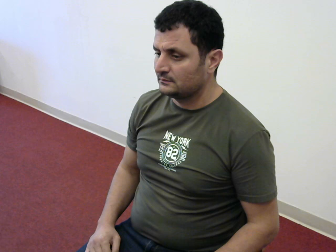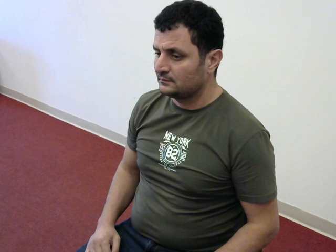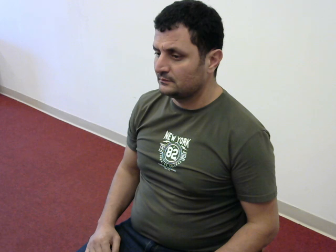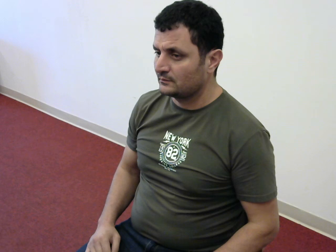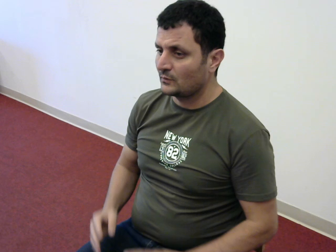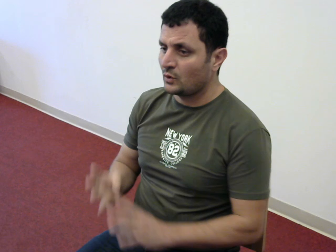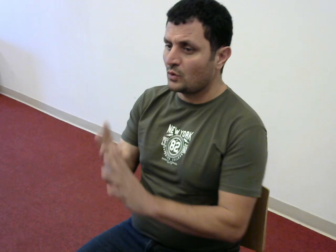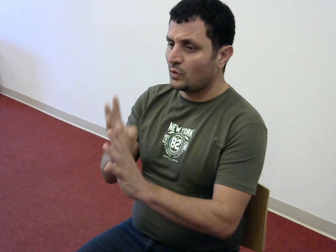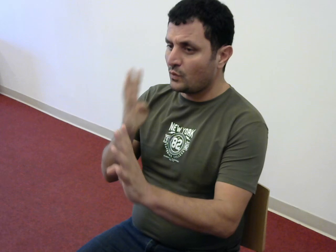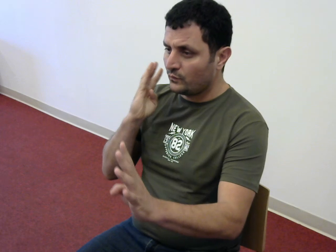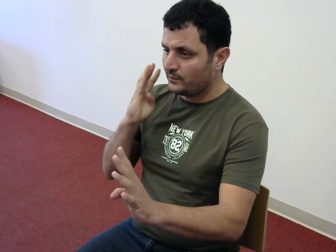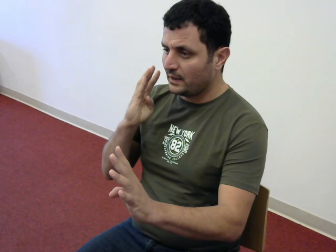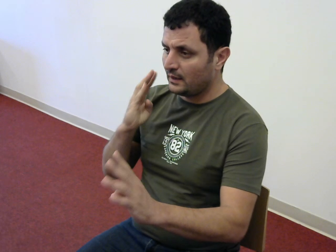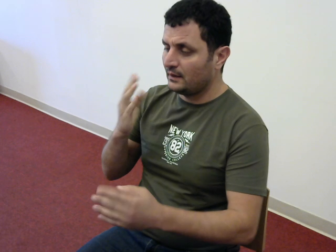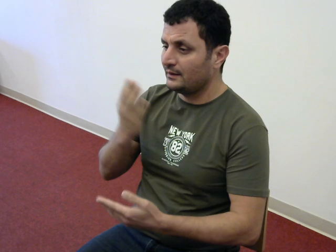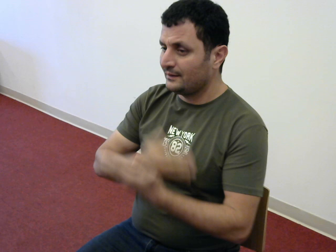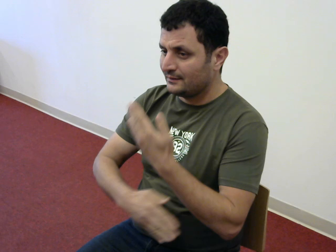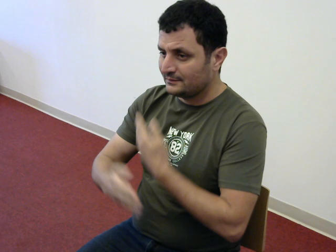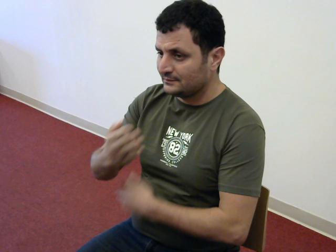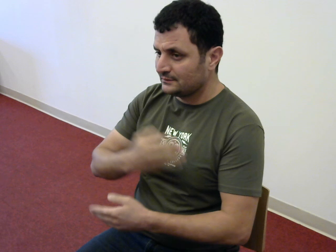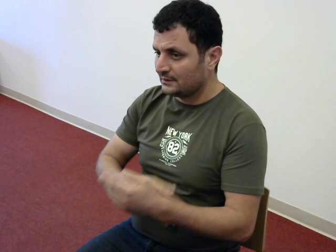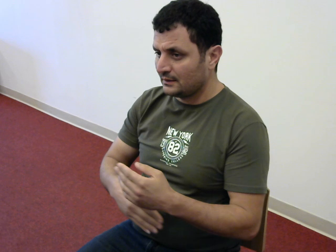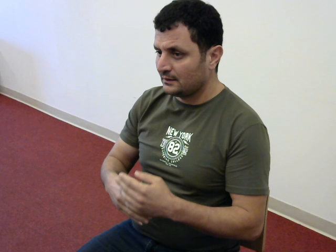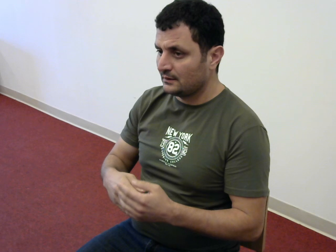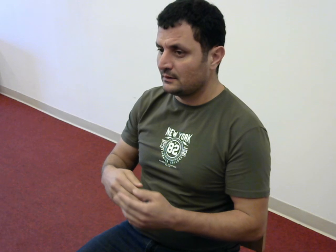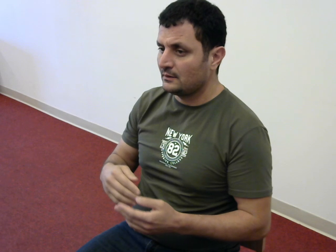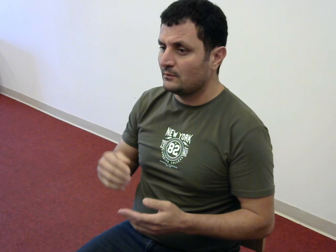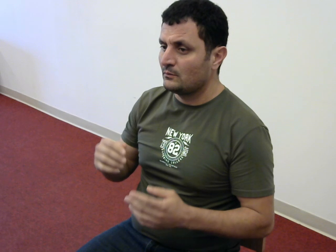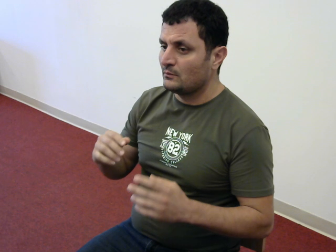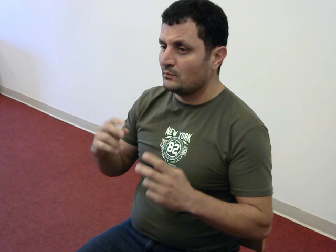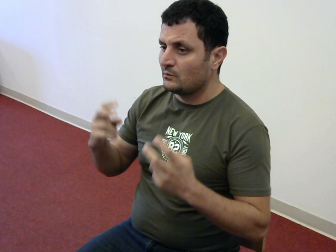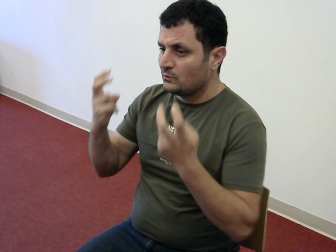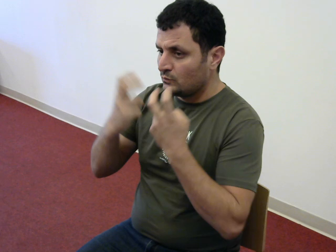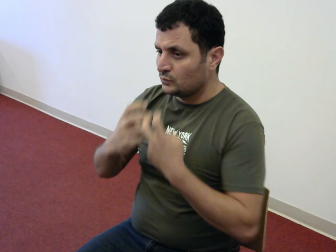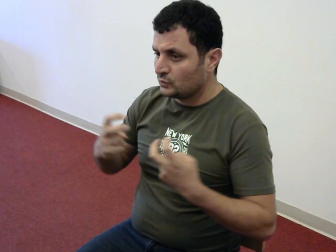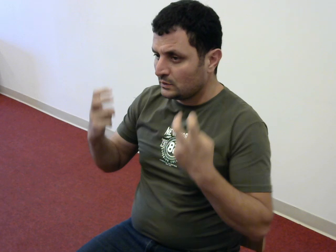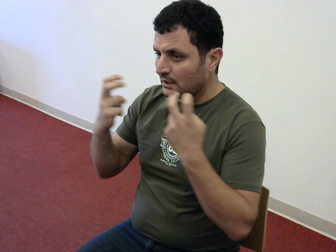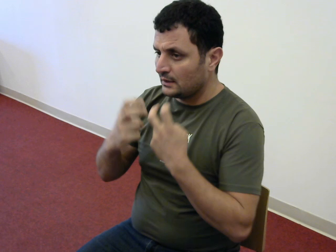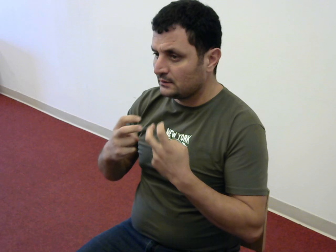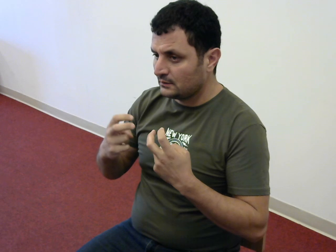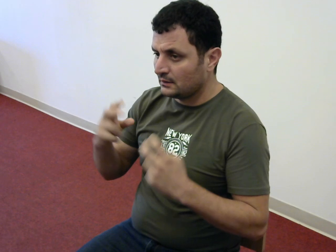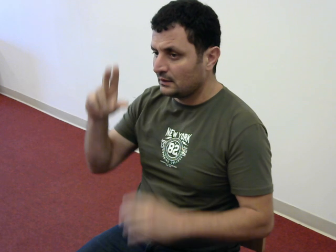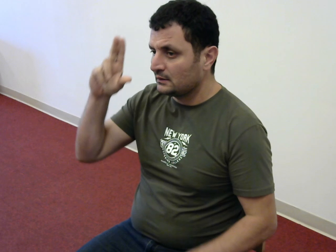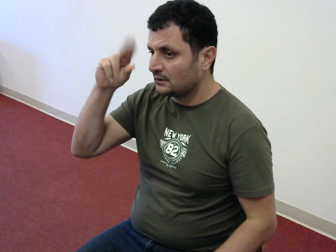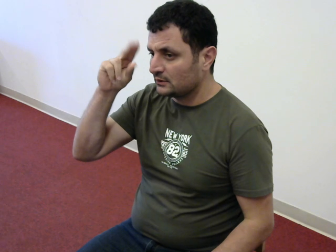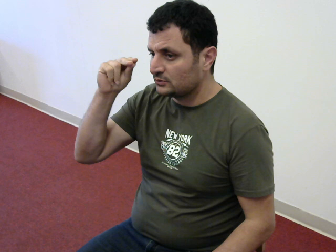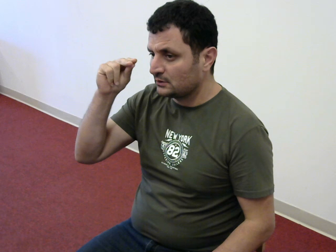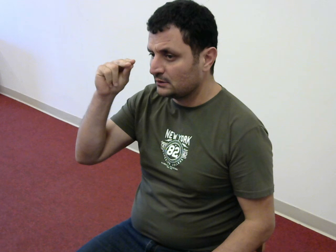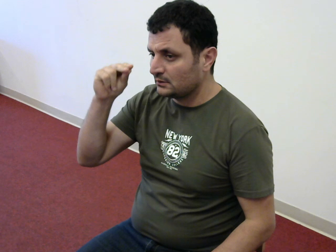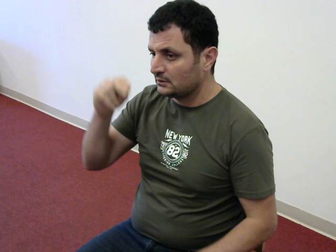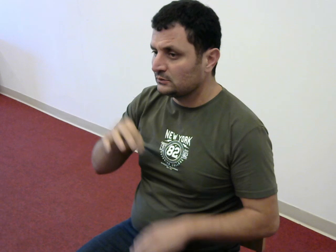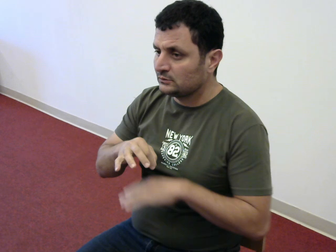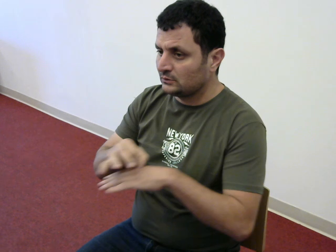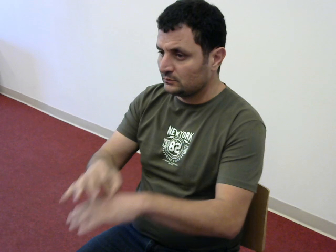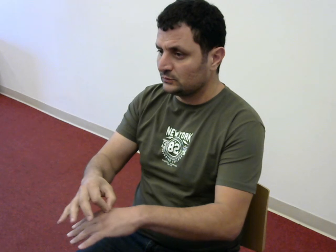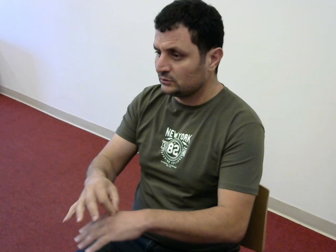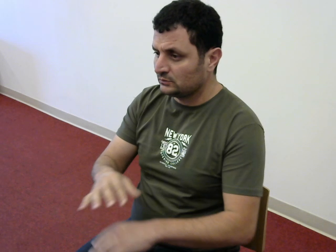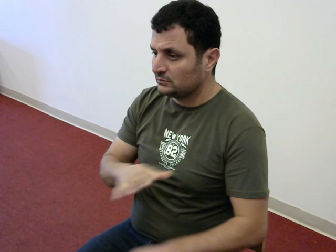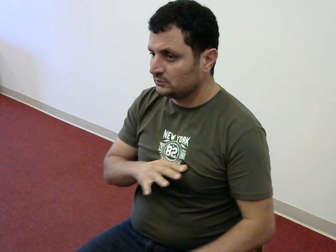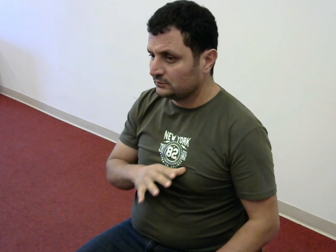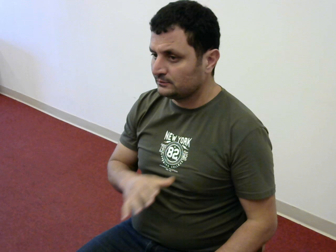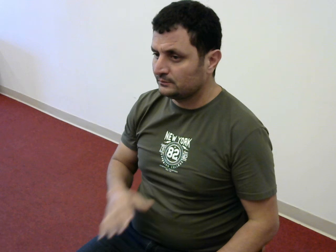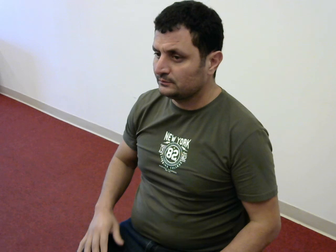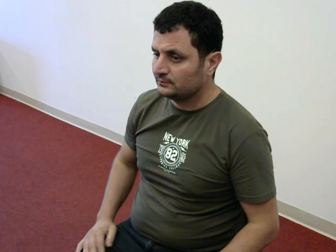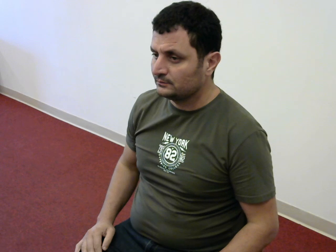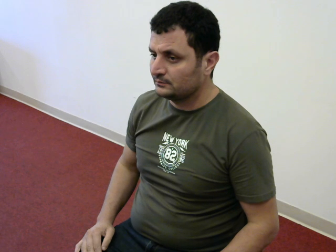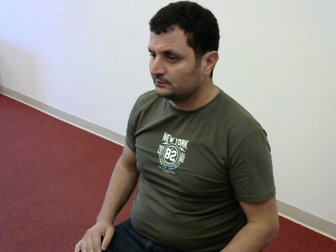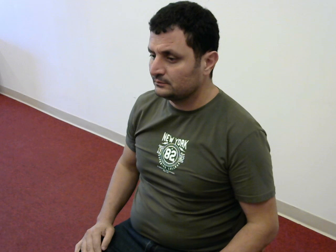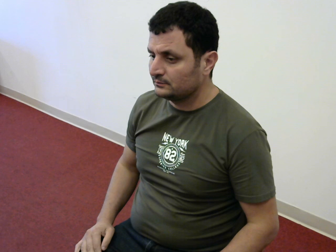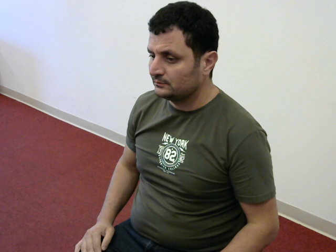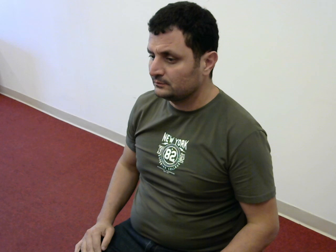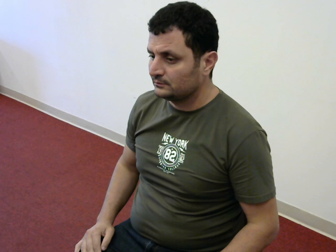Növbəti əlillik müayinəsi nə zaman keçiriləcək?